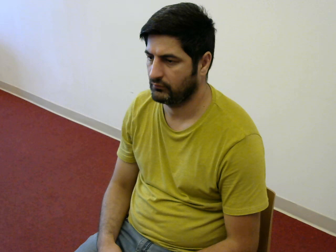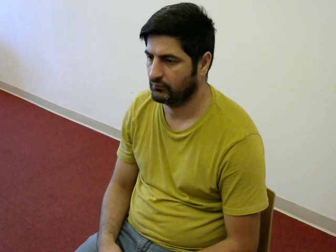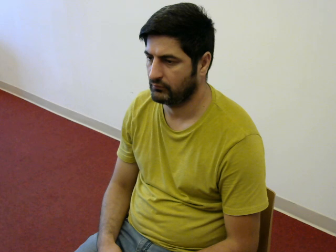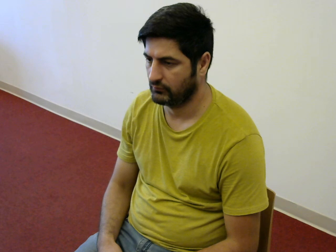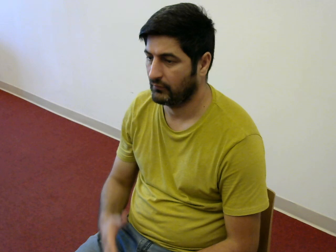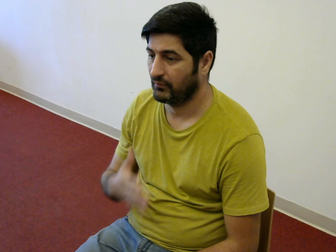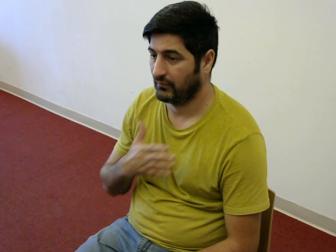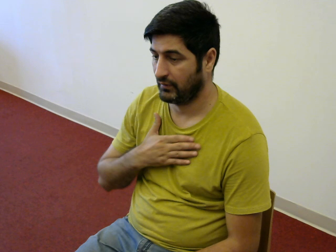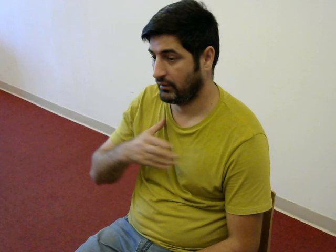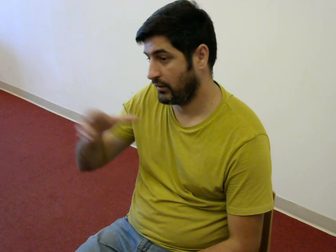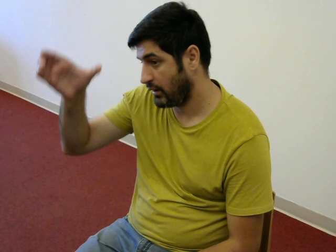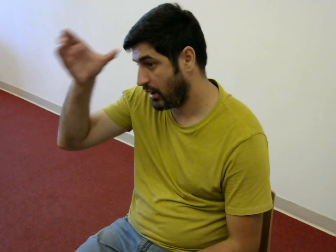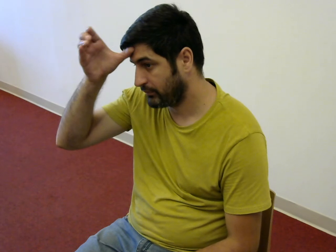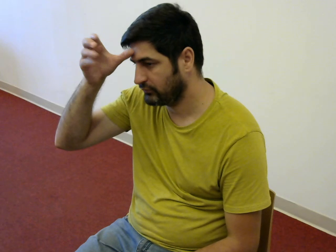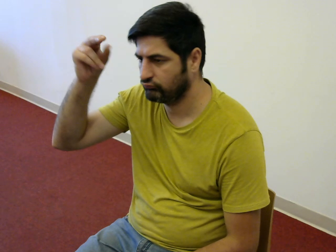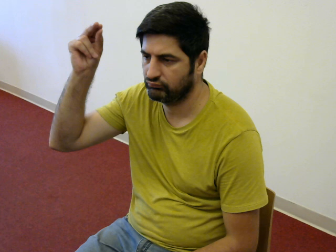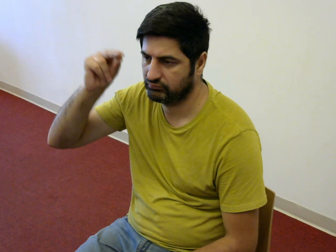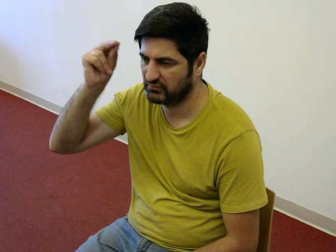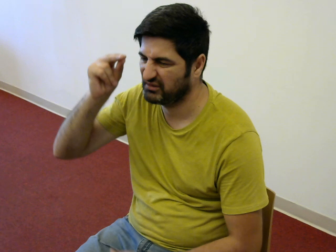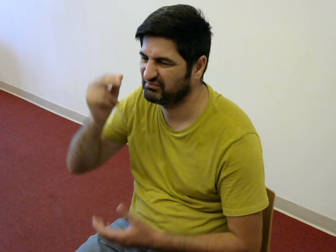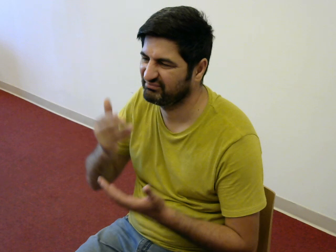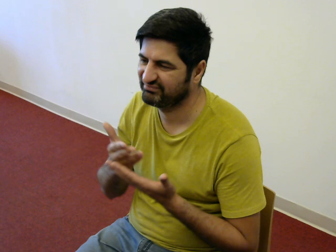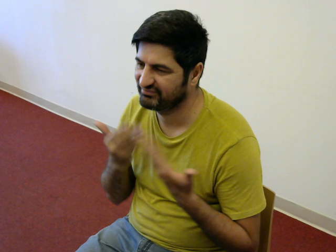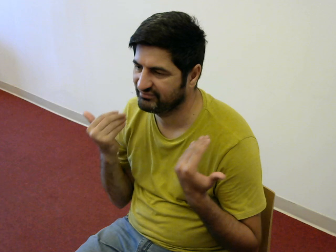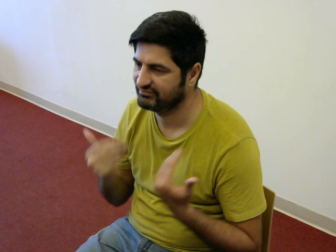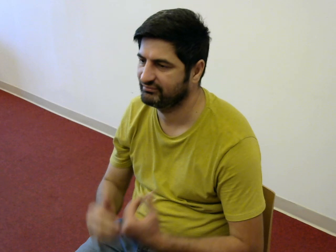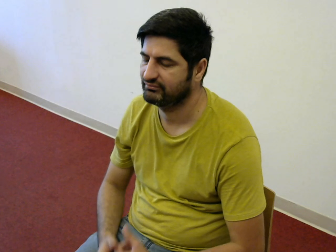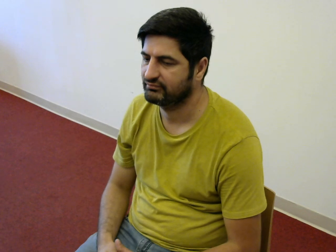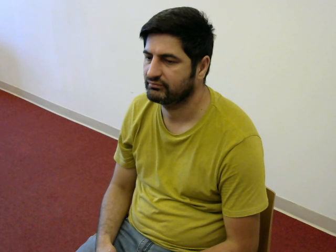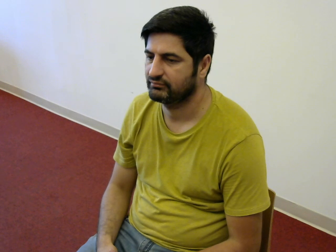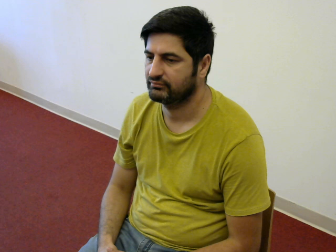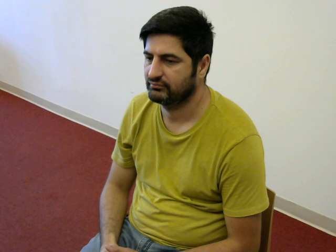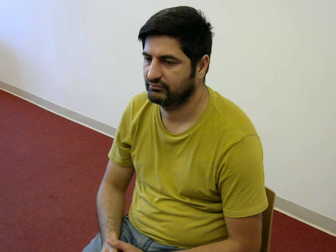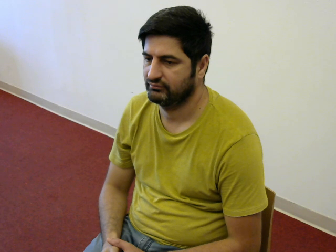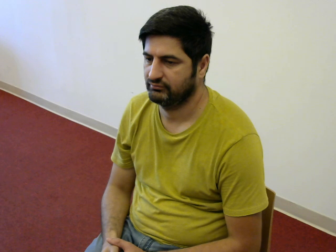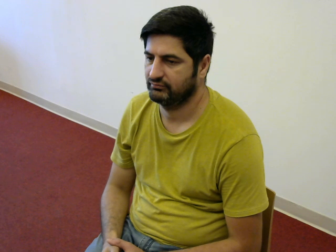Mənim ali təhsilim yoxdur